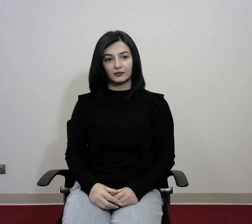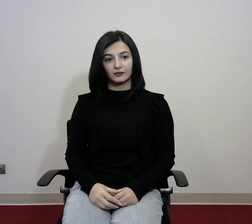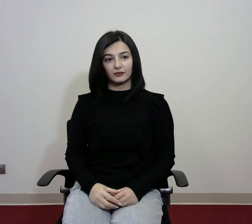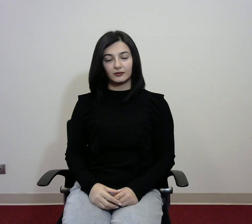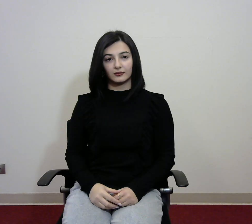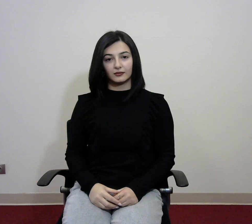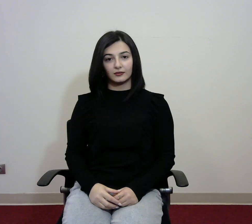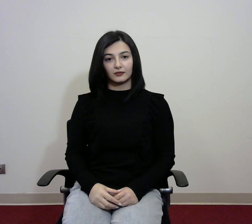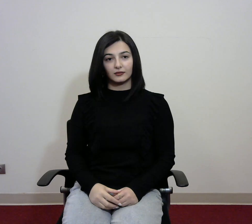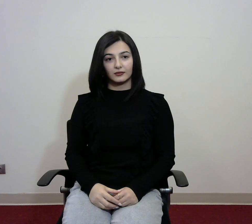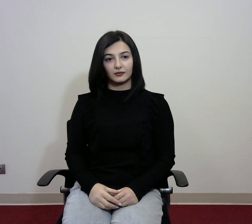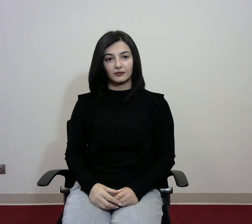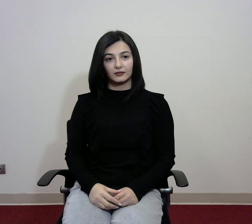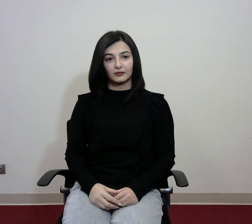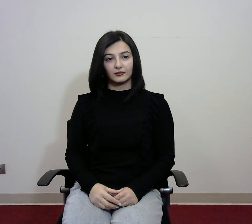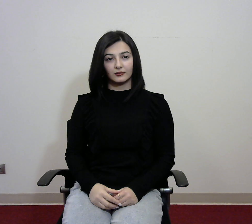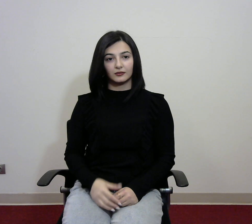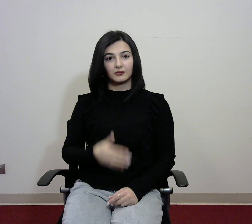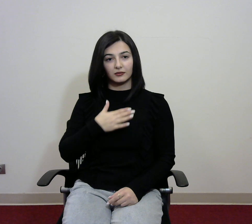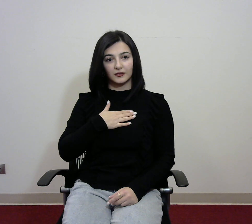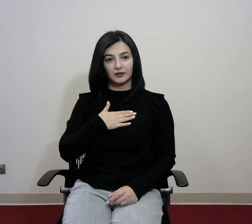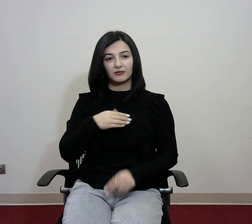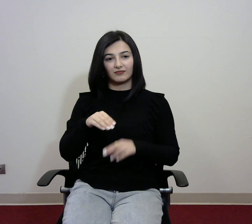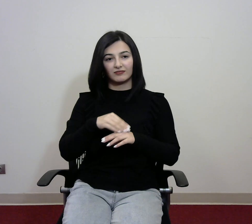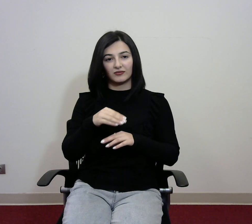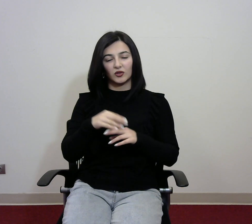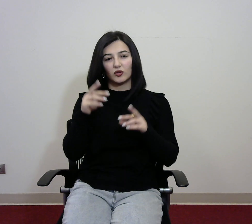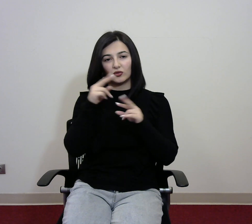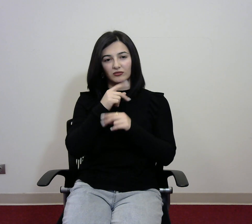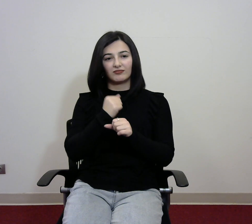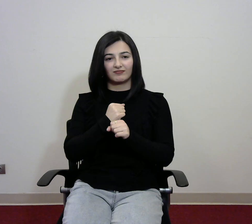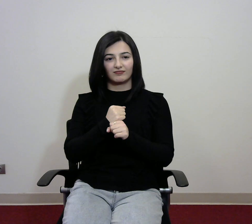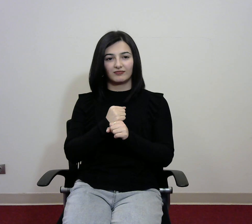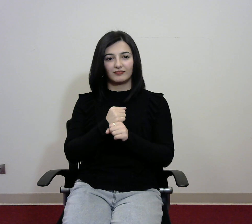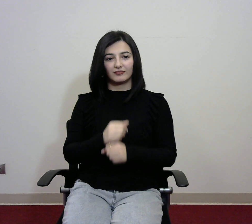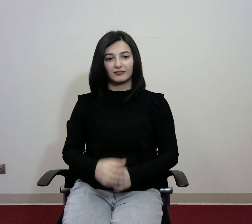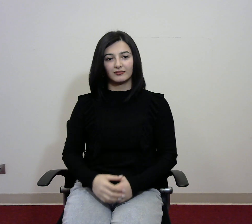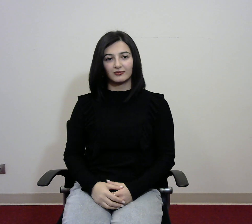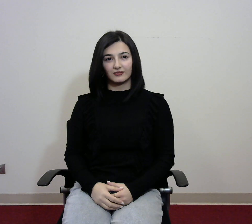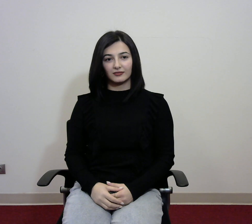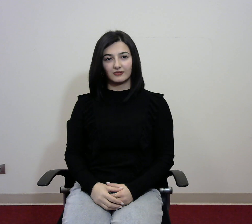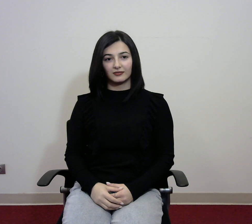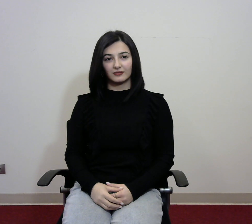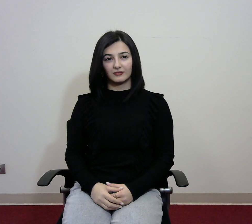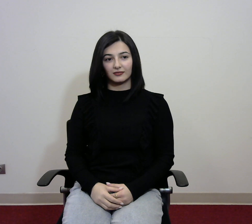Mənim həyat yoldaşım səhv edib